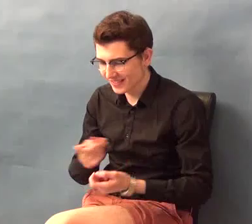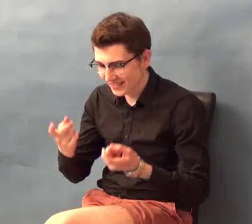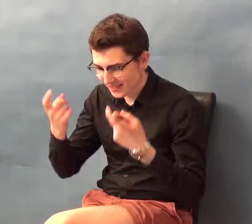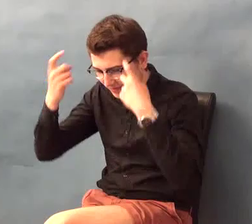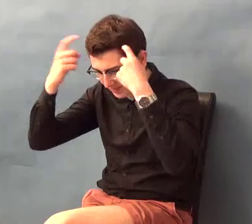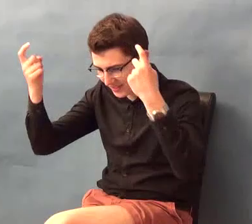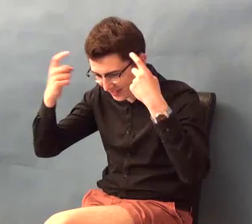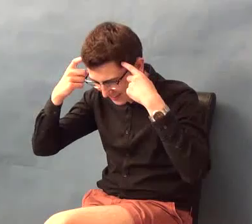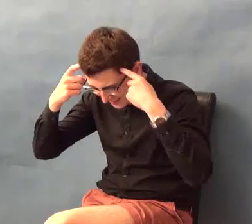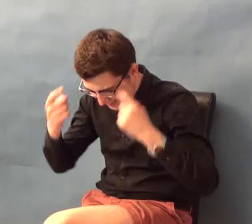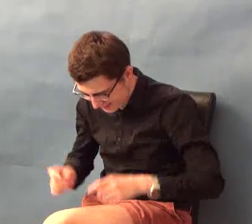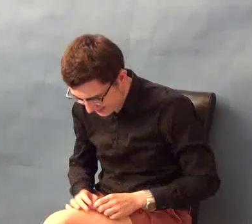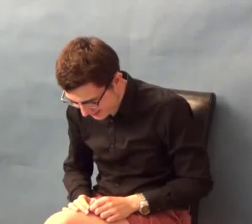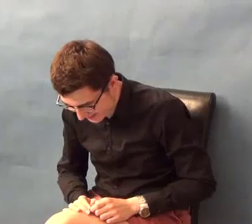Myszka Miki.